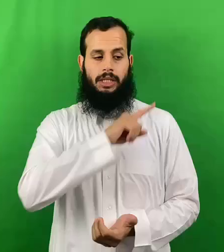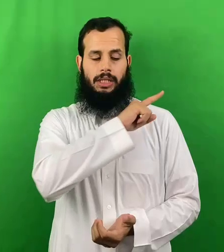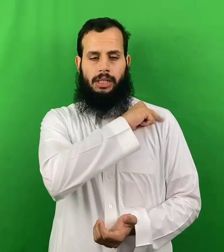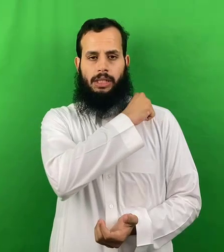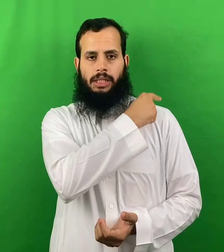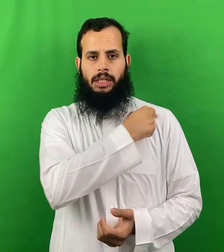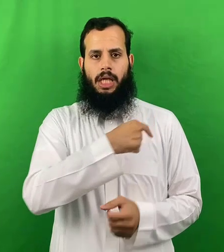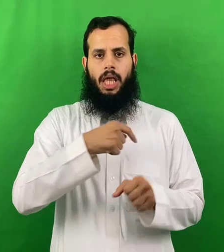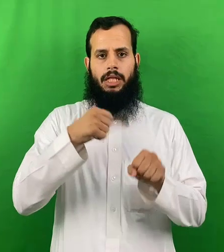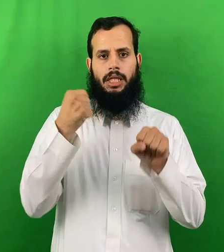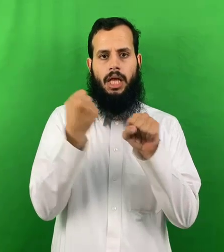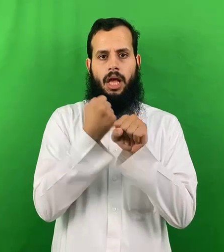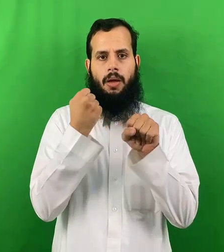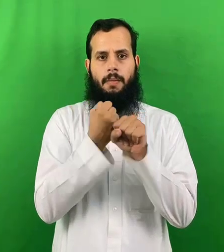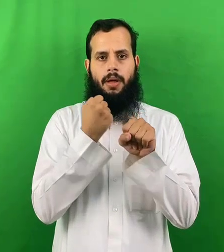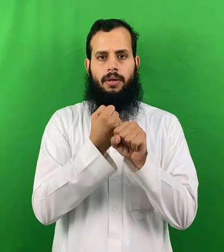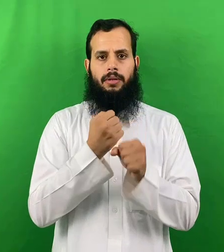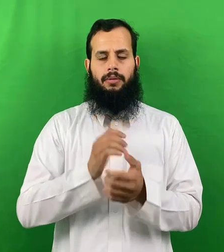سيئات أعمالنا